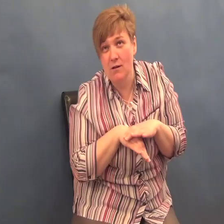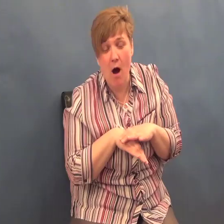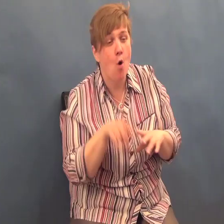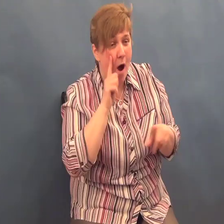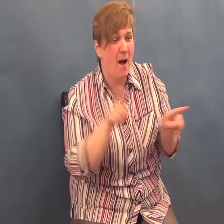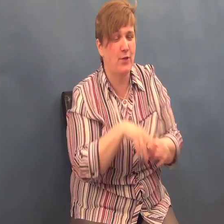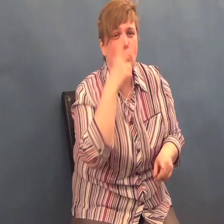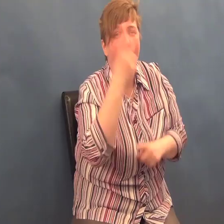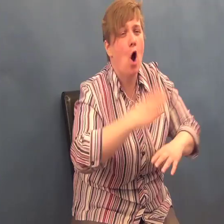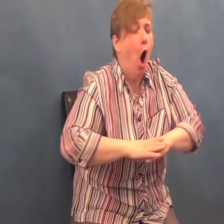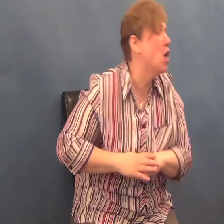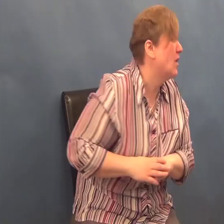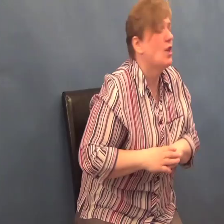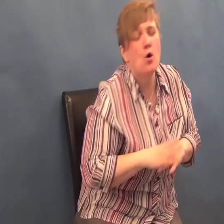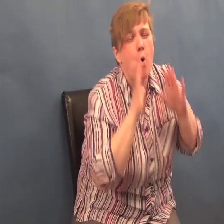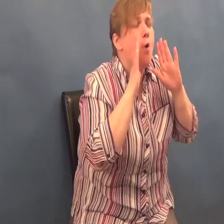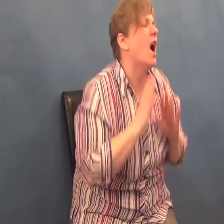Chłopiec również wołał żabę, wyglądał za nią przez okno.